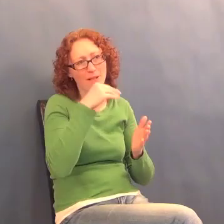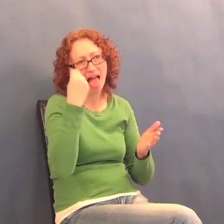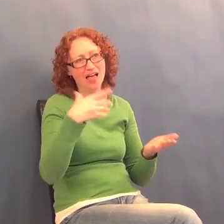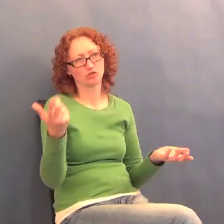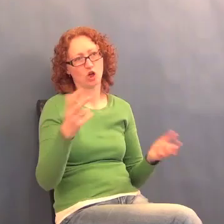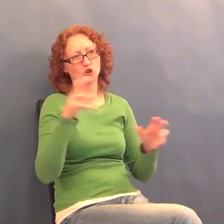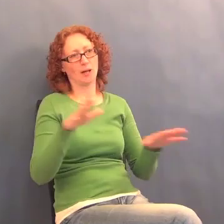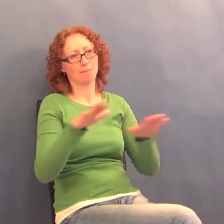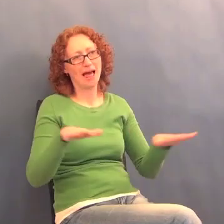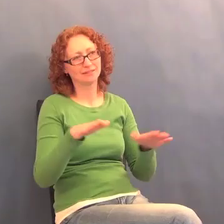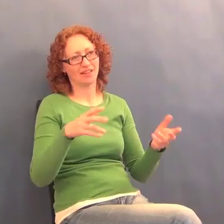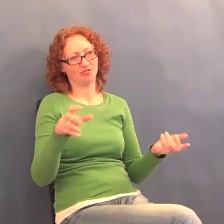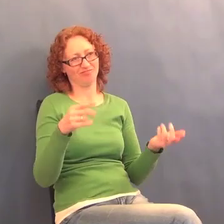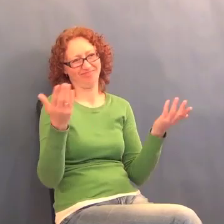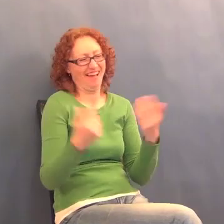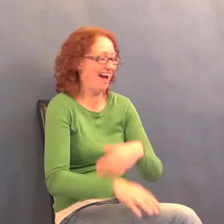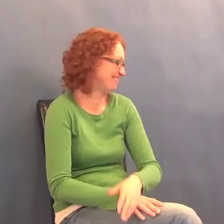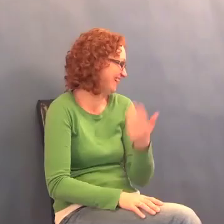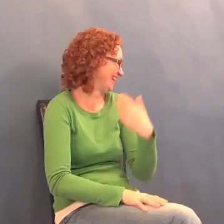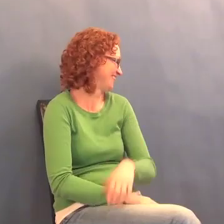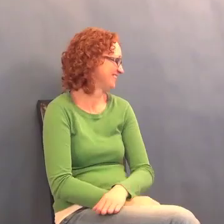Na przykład na plaży, czy na basenie, czy...